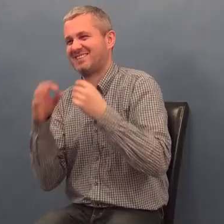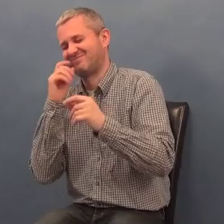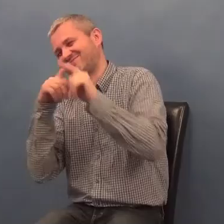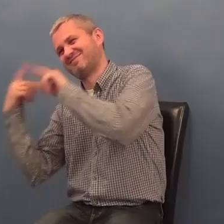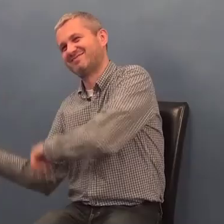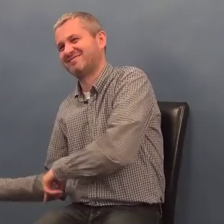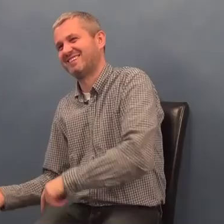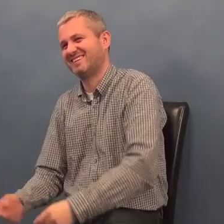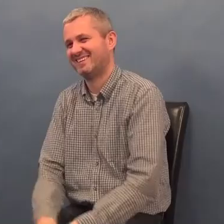A kot odchodzi.